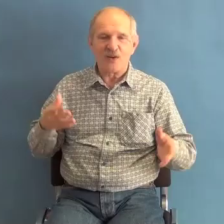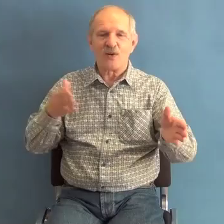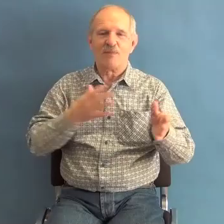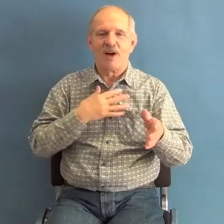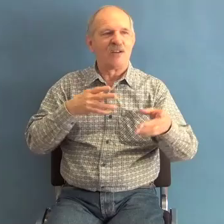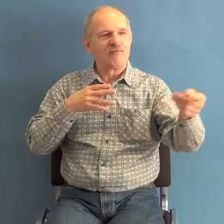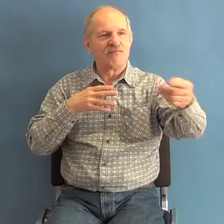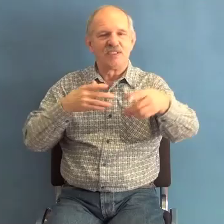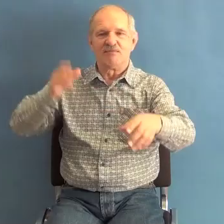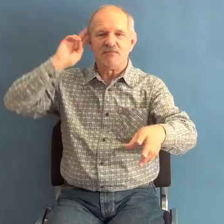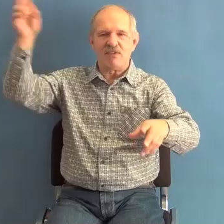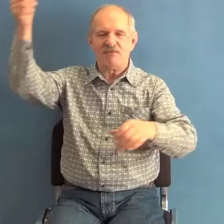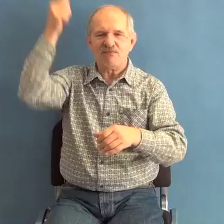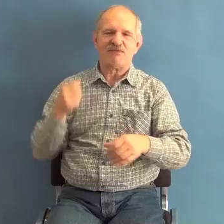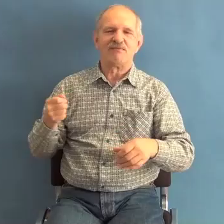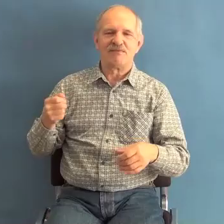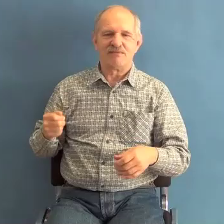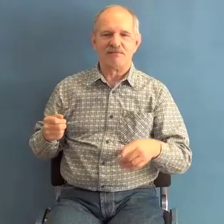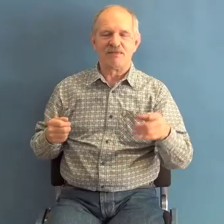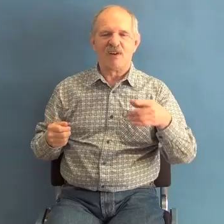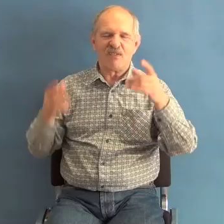Pociąg zawsze słychać.